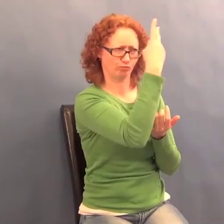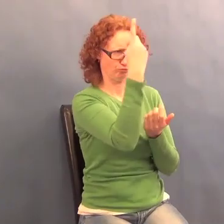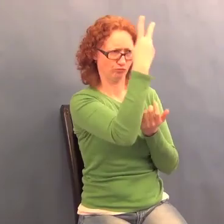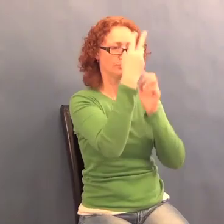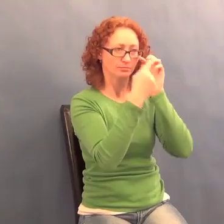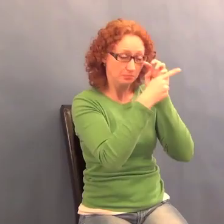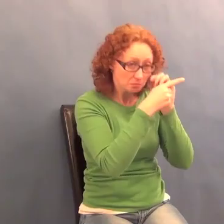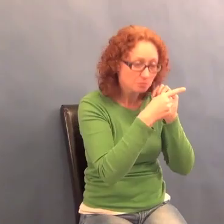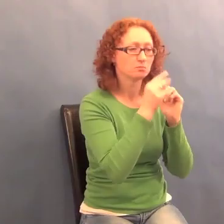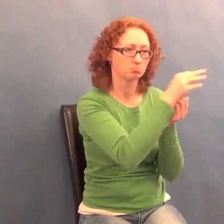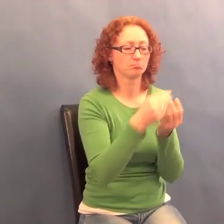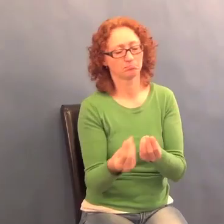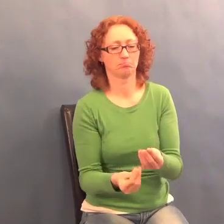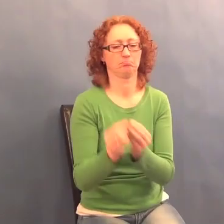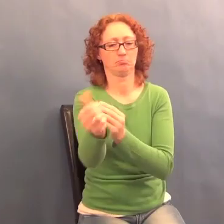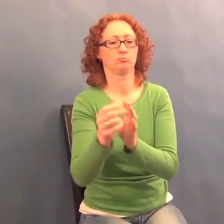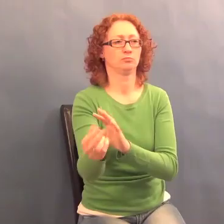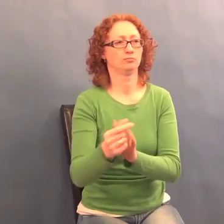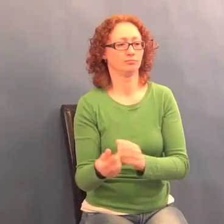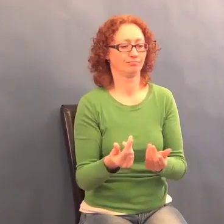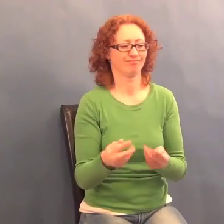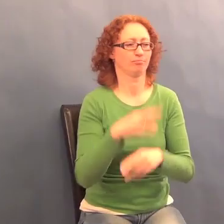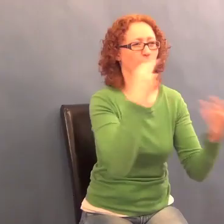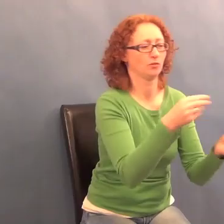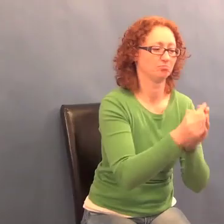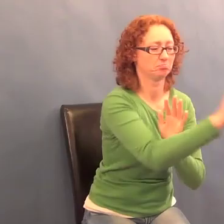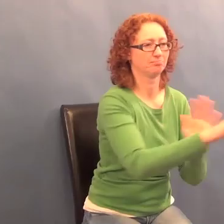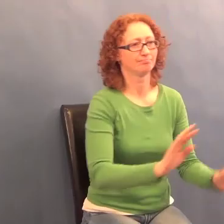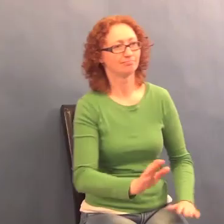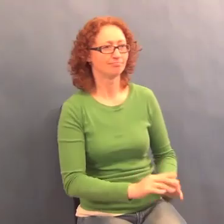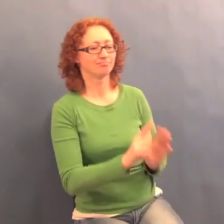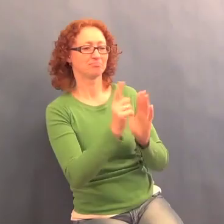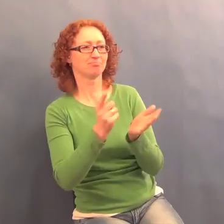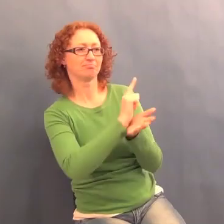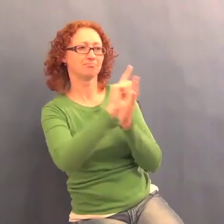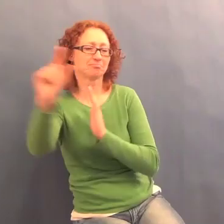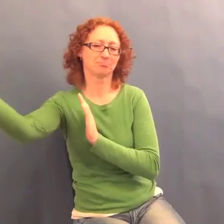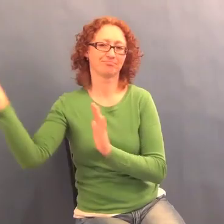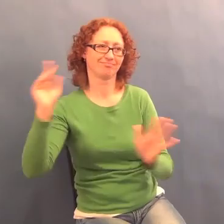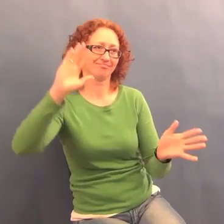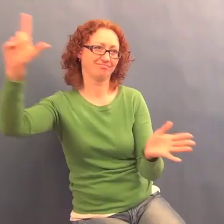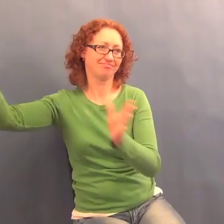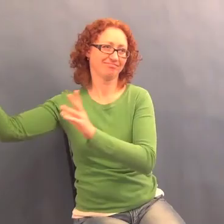Babcia płaci i potem Charlie Chaplin zwraca jej pieniądze i się rozchodzą.